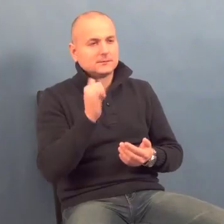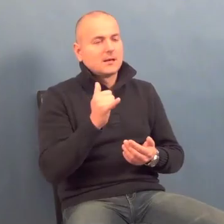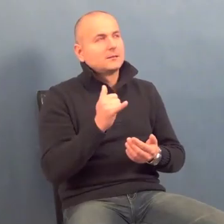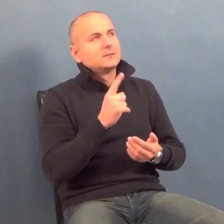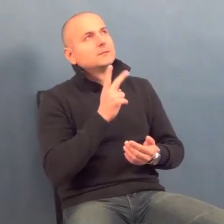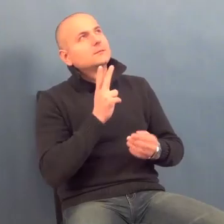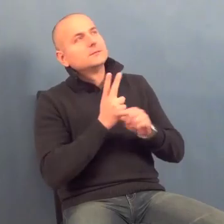"Jak wejść tam na górę?"